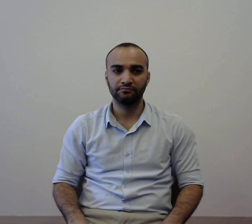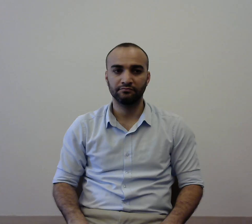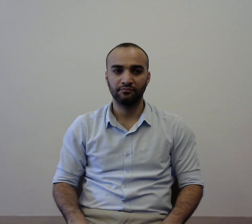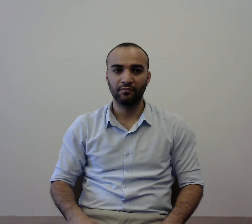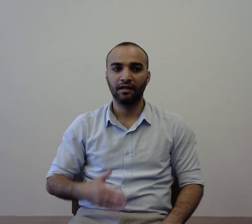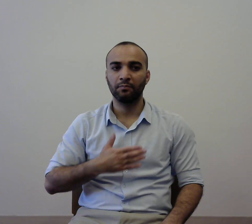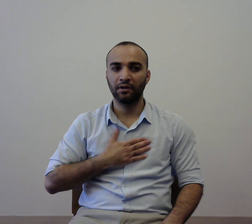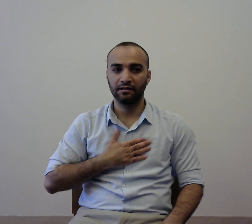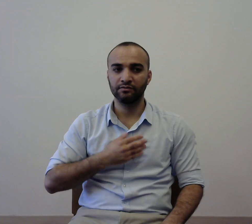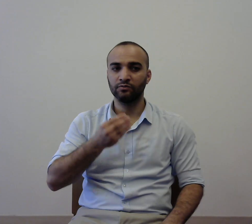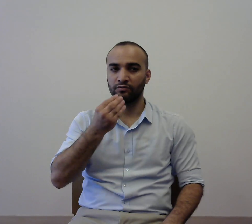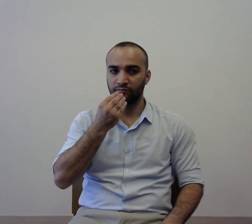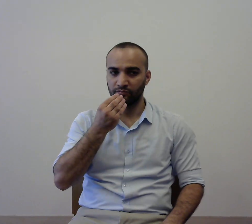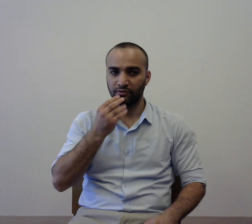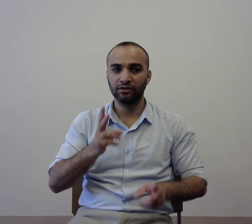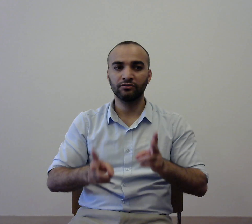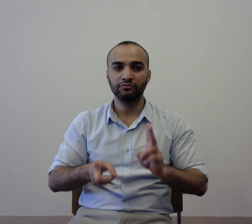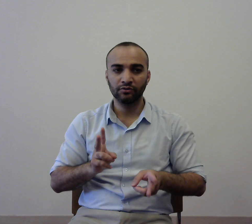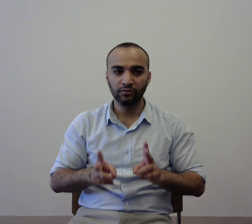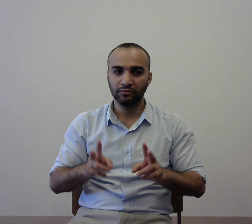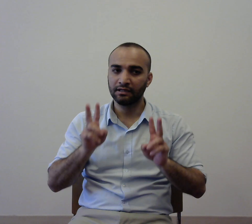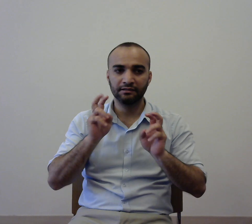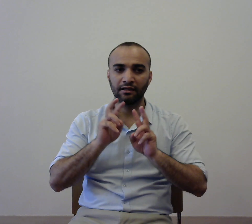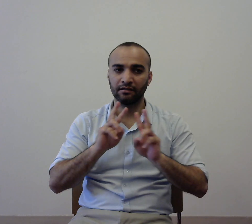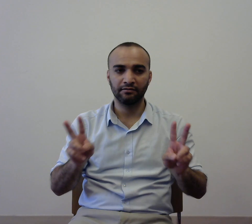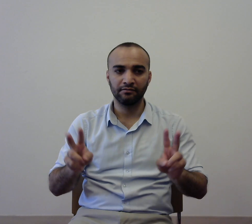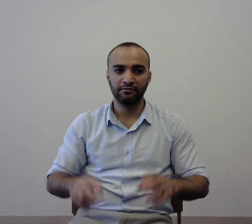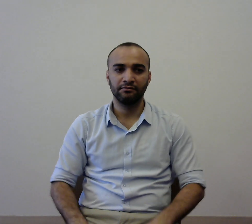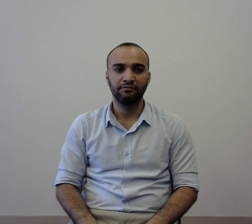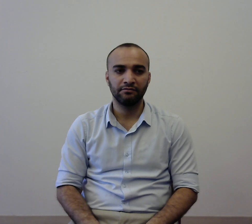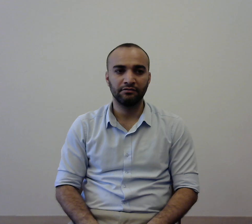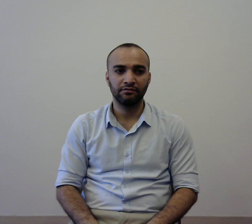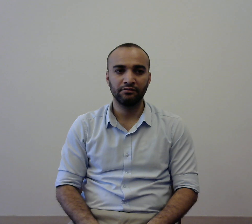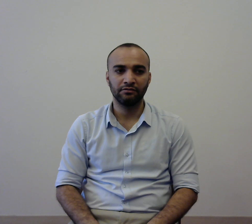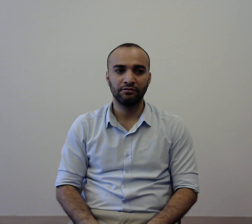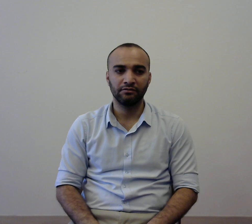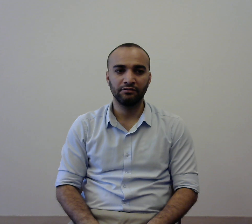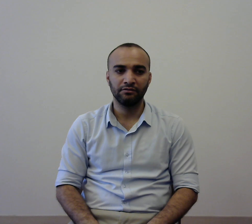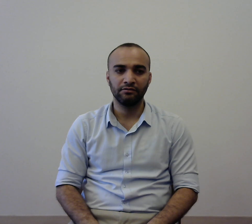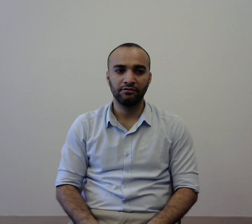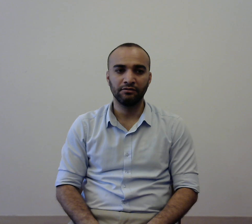Mən yemək bişirməyi bacarmıram